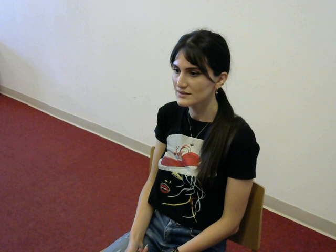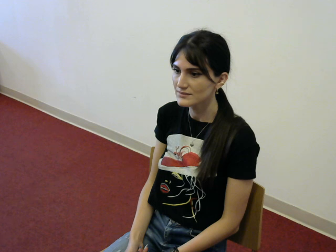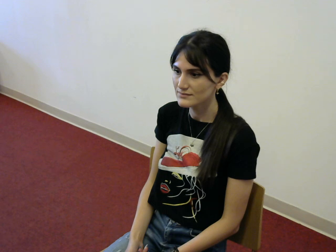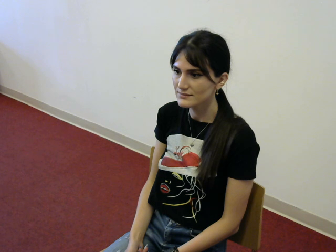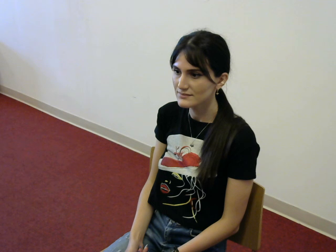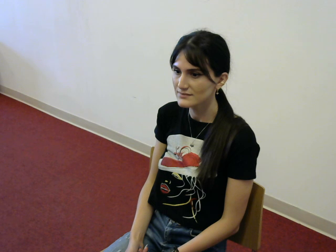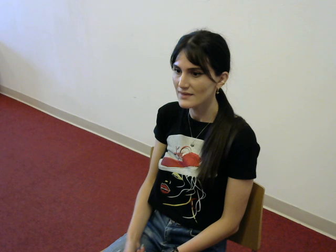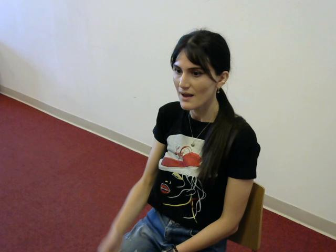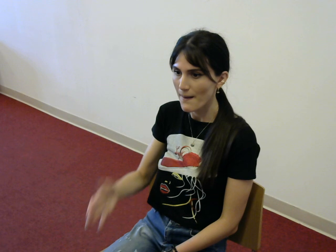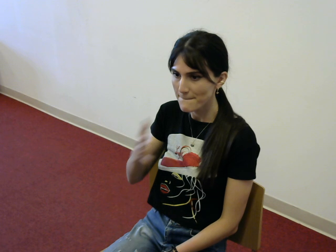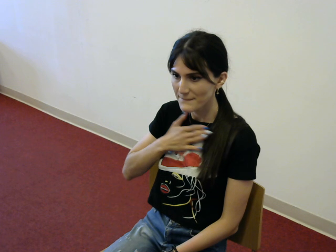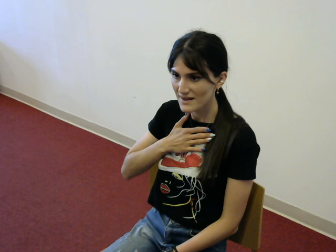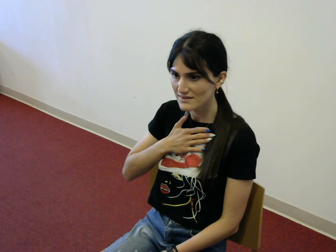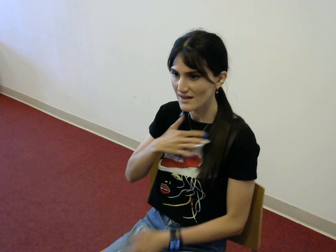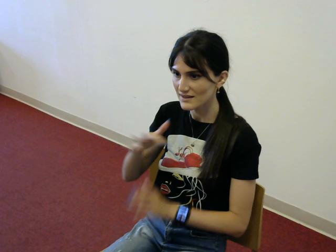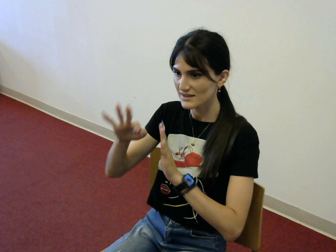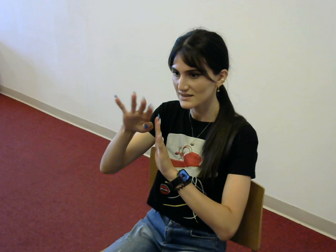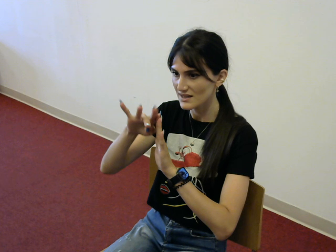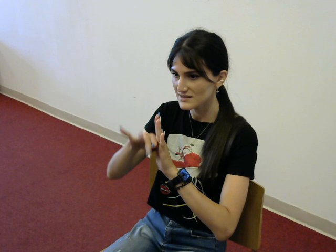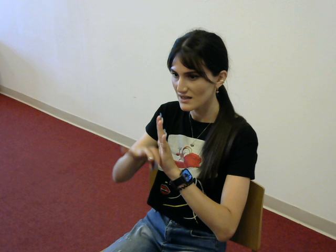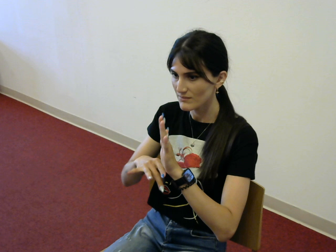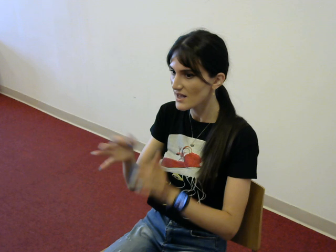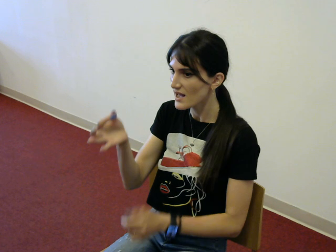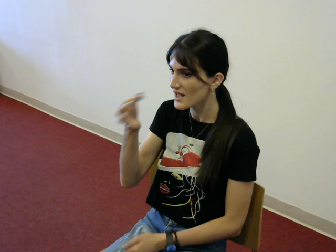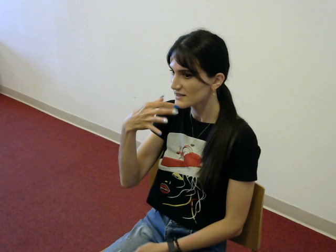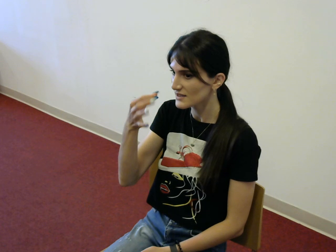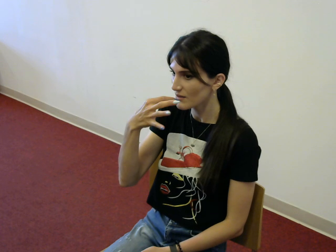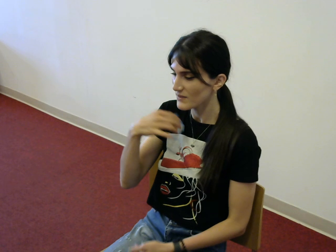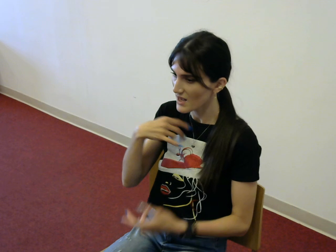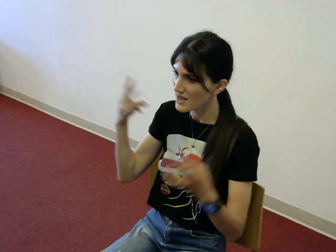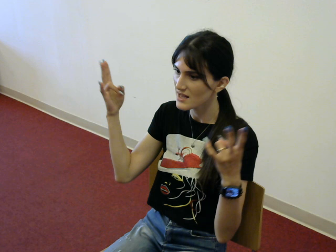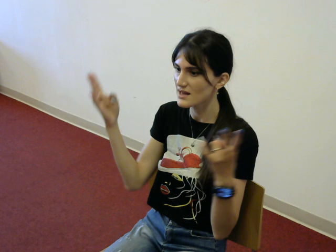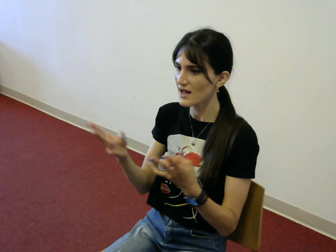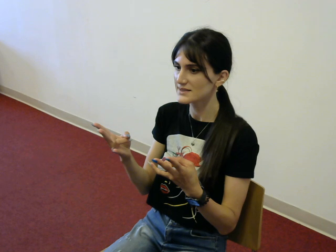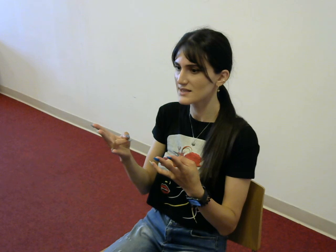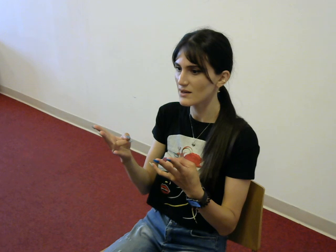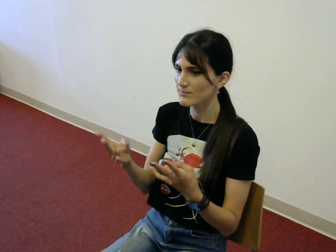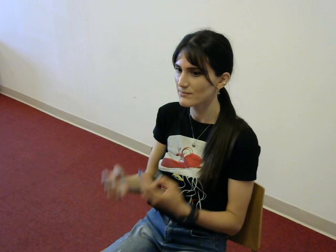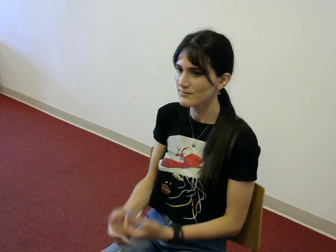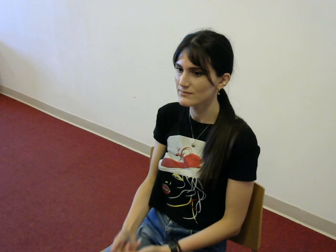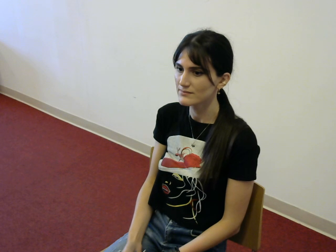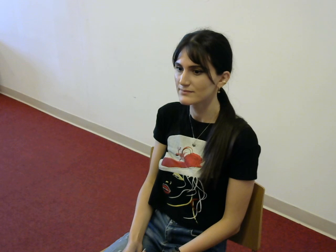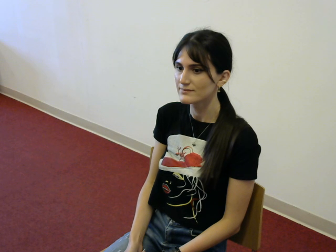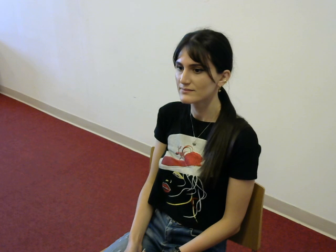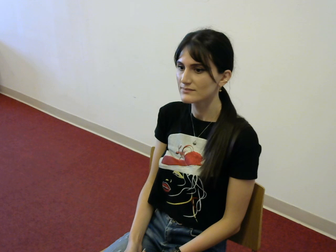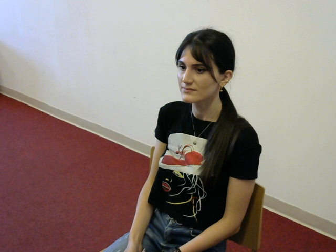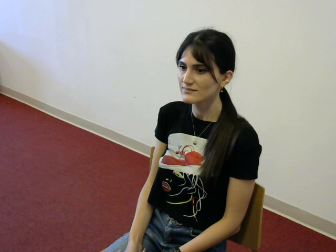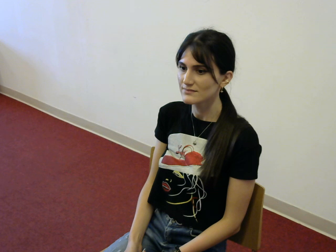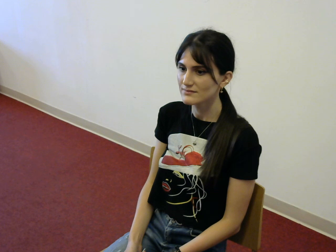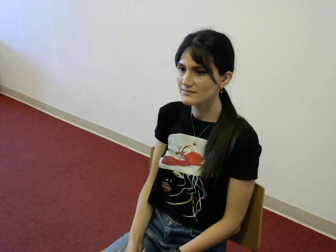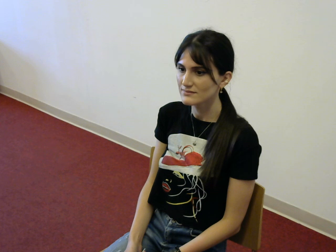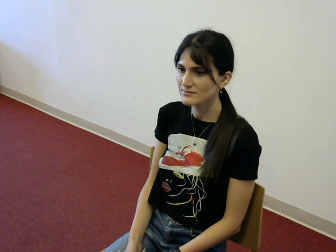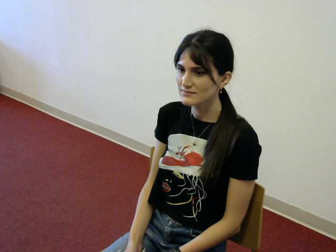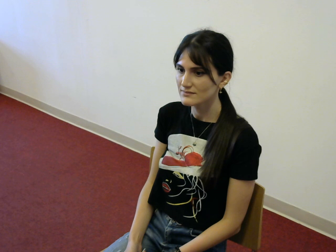Mənə siyahıdakı dərmanlar lazımdır